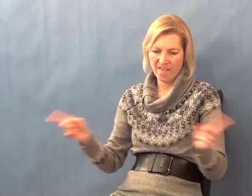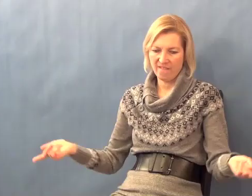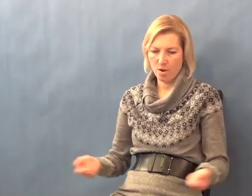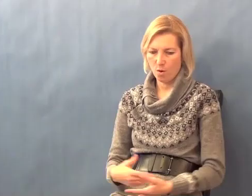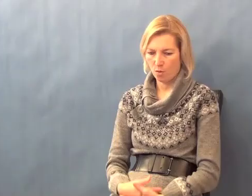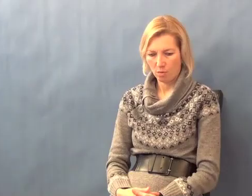Może nie wolno?